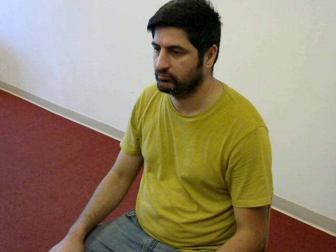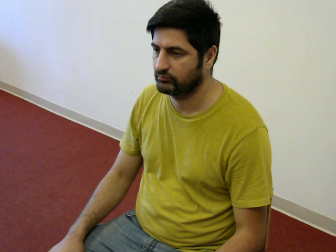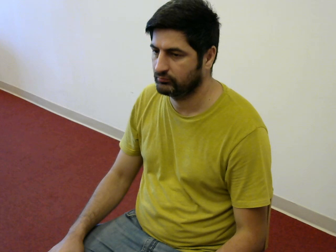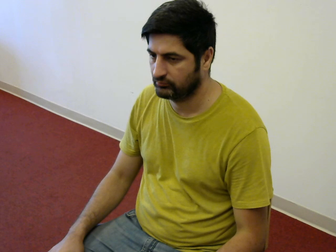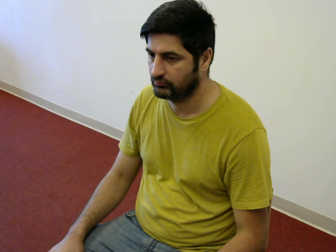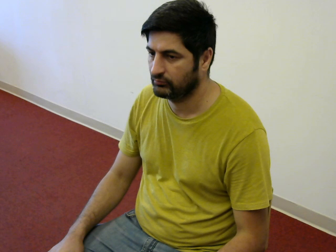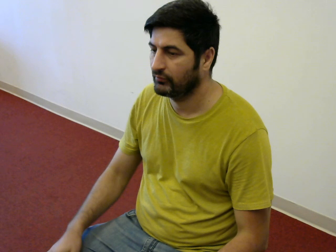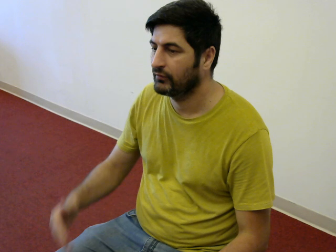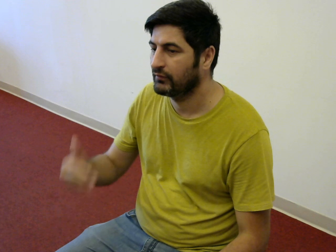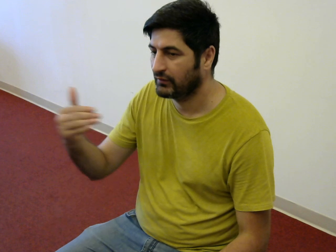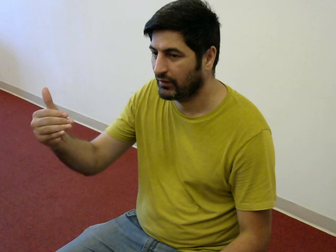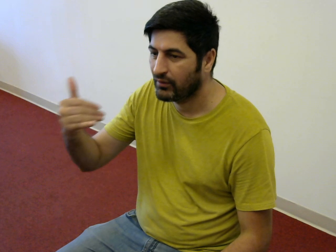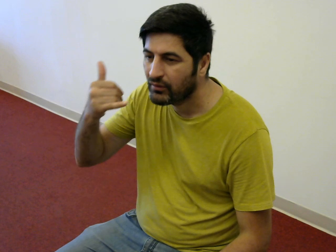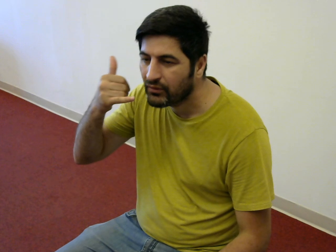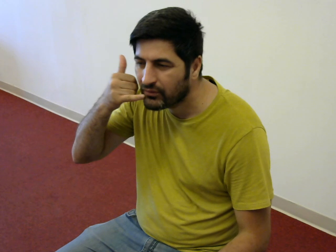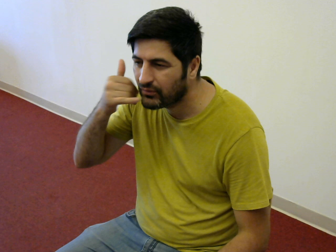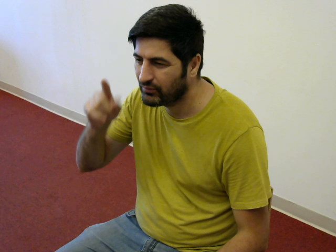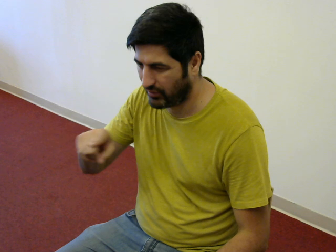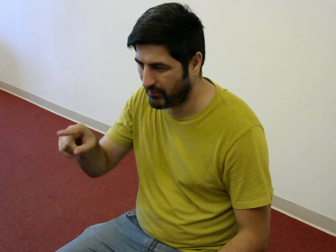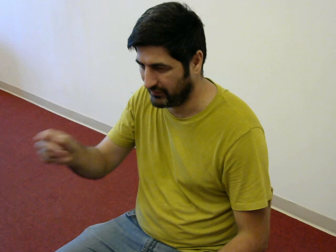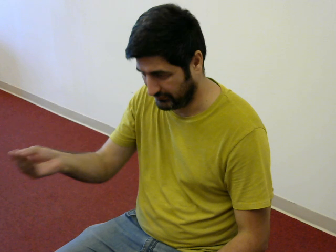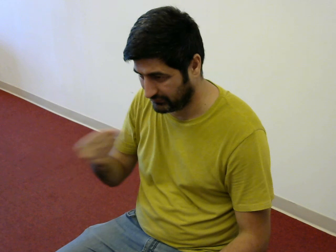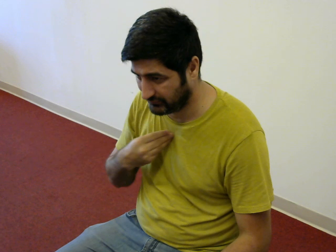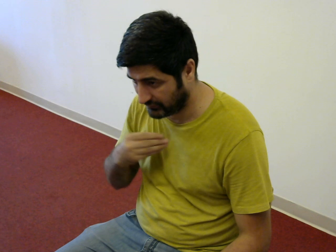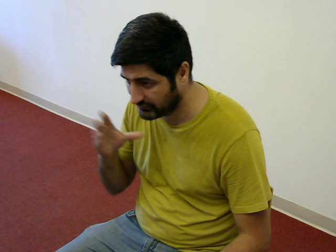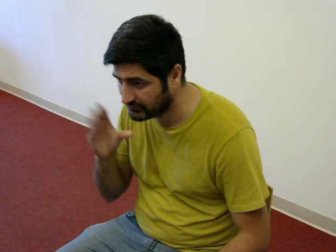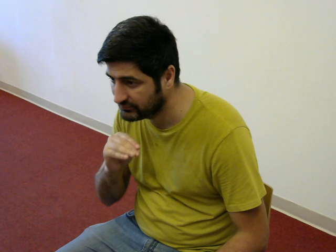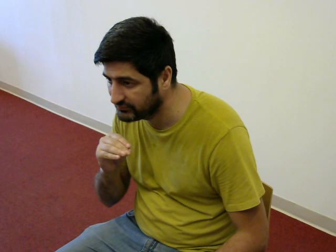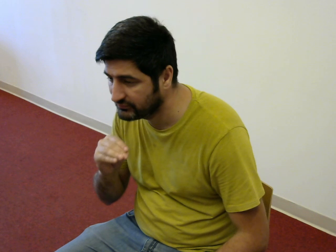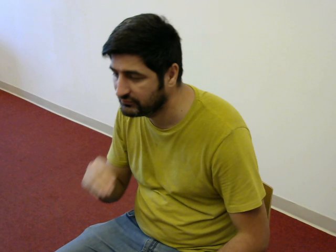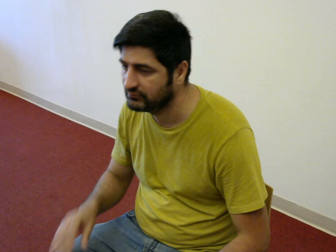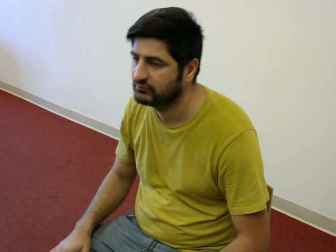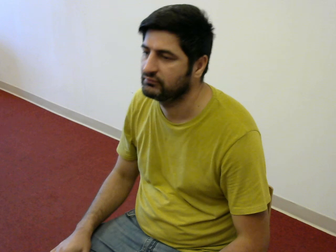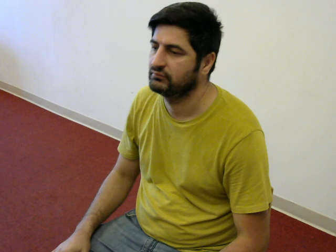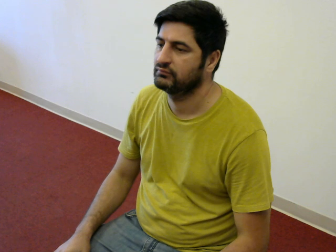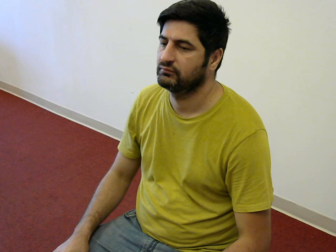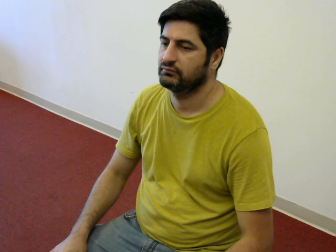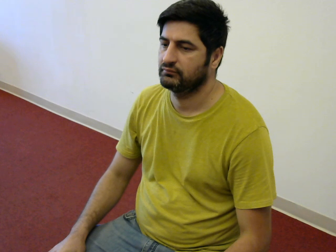Siz telefon nömrənizi verə bilərsinizmi?